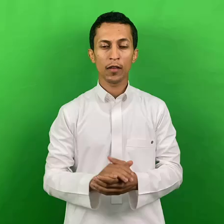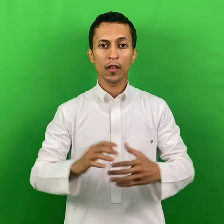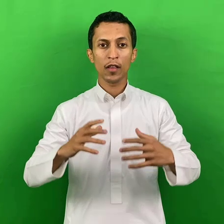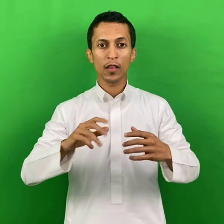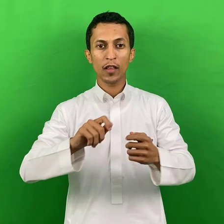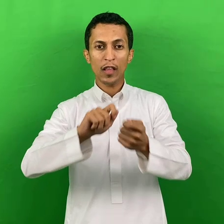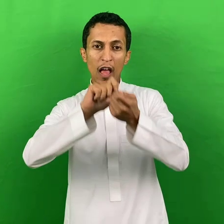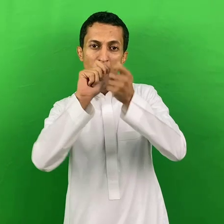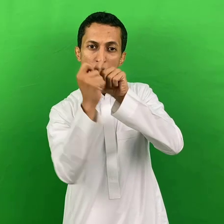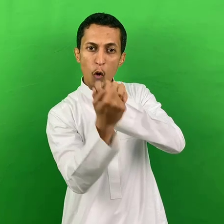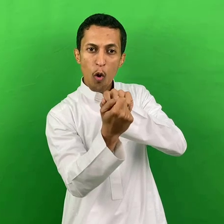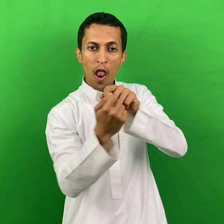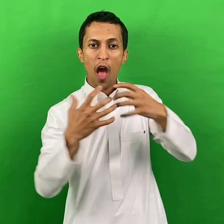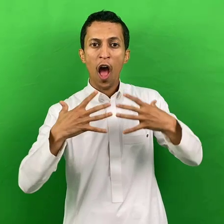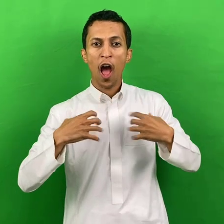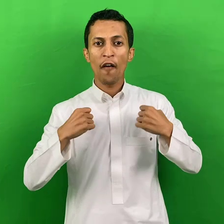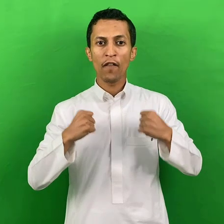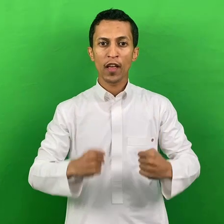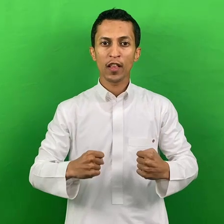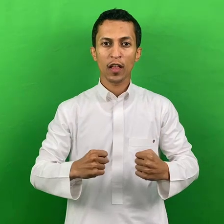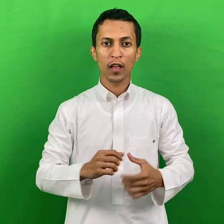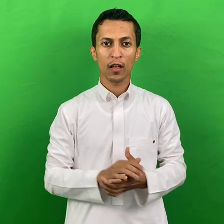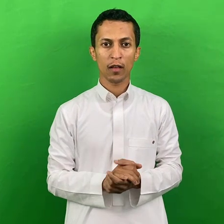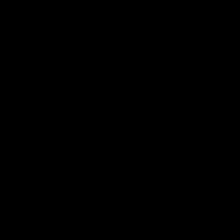تحول عافيتك